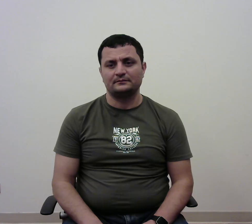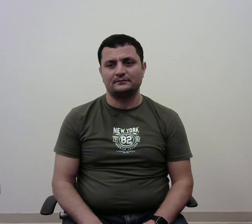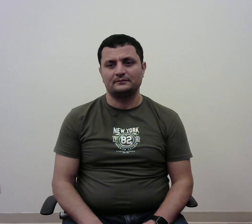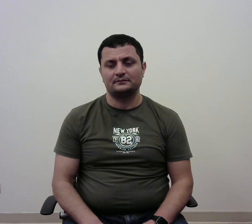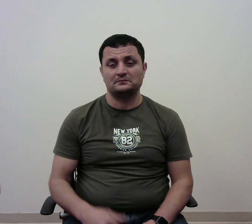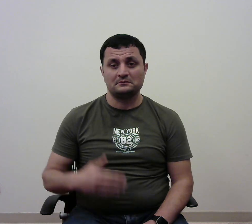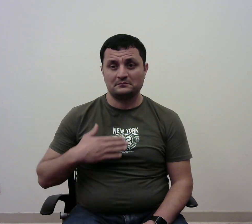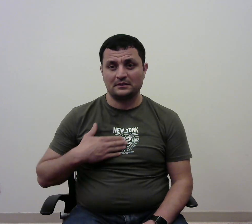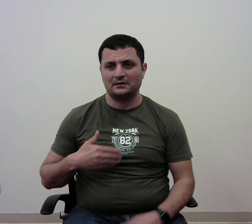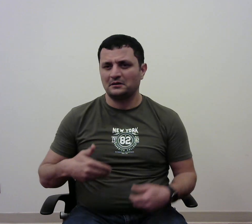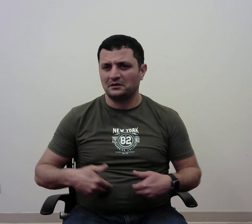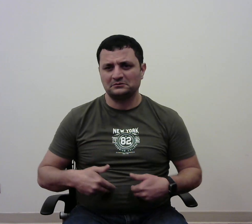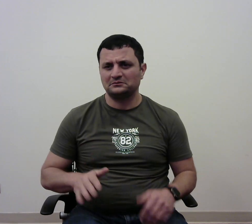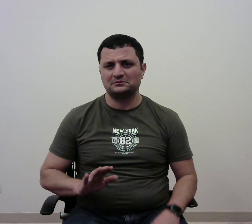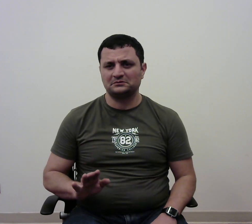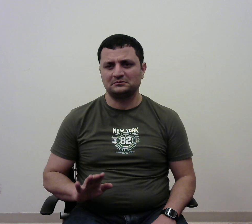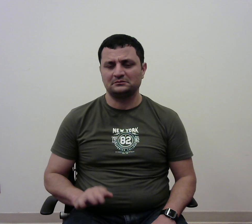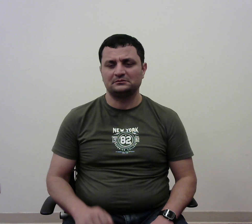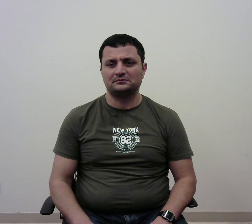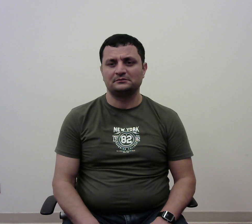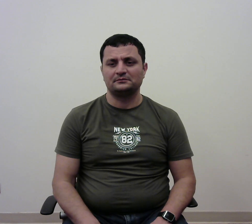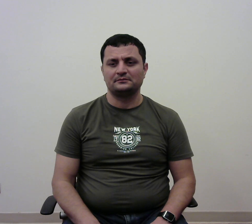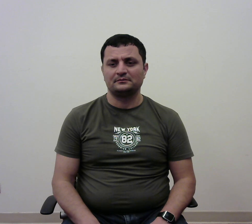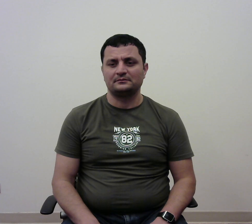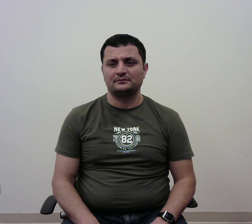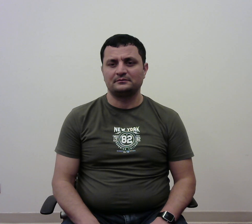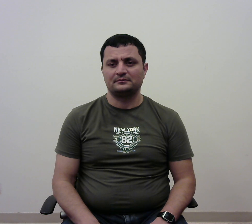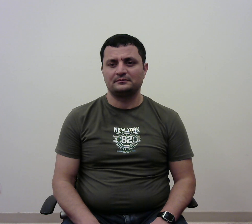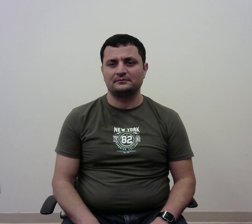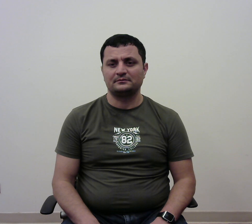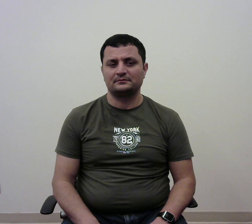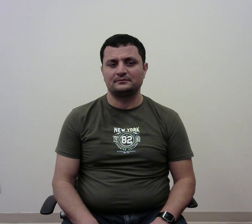Mən ac deyiləm